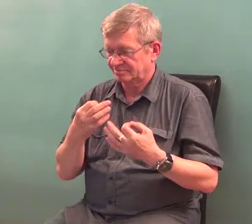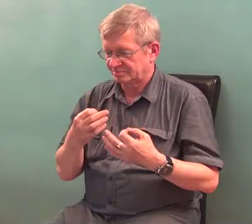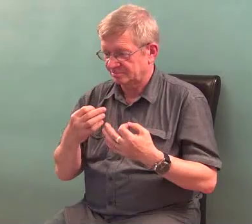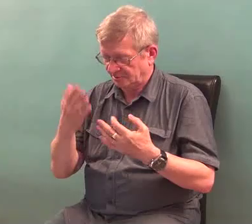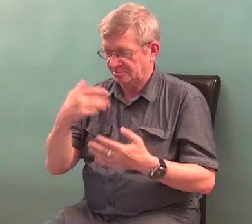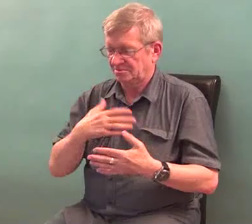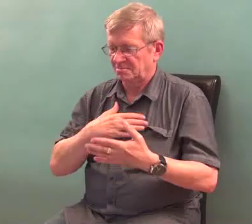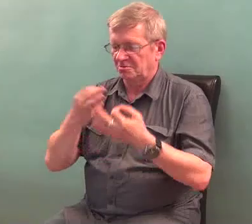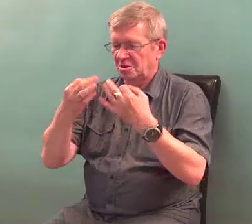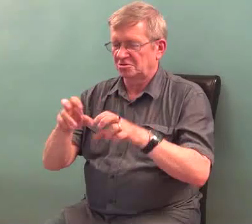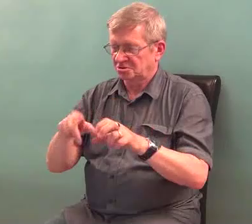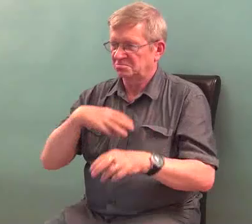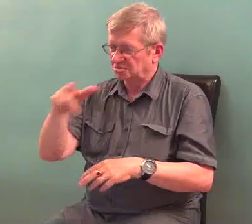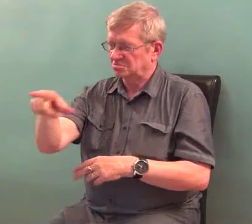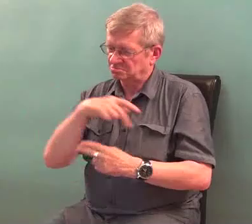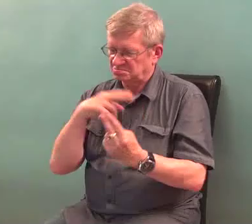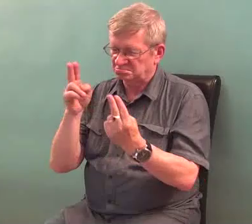Ja mam wolny czas i możemy się razem umówić.